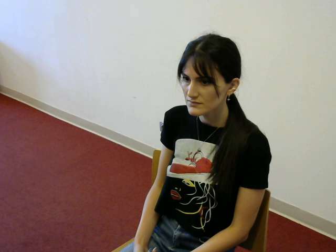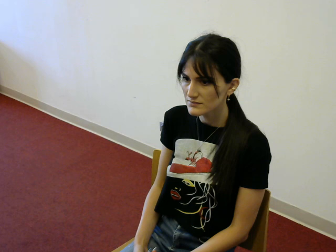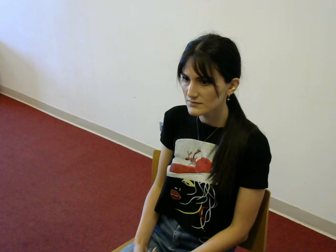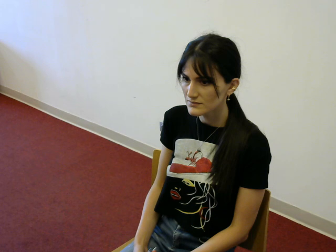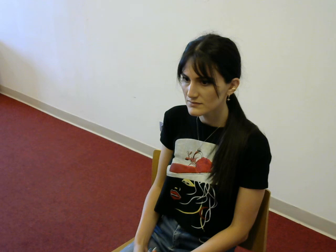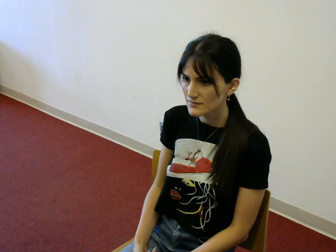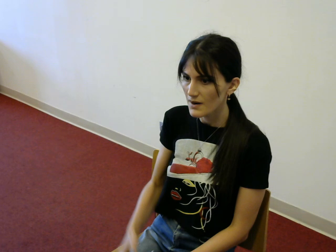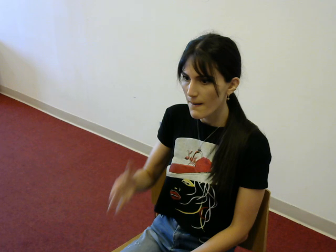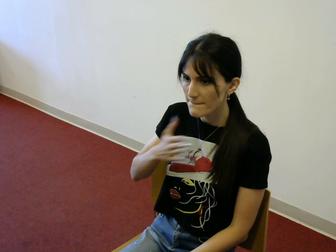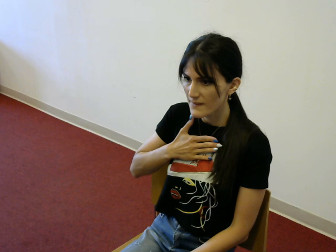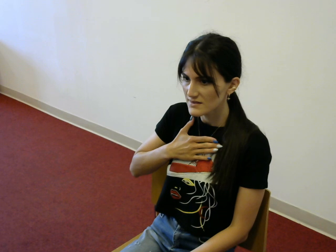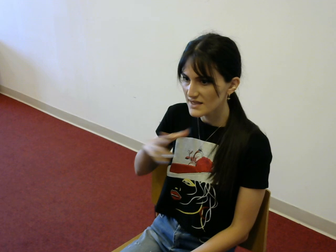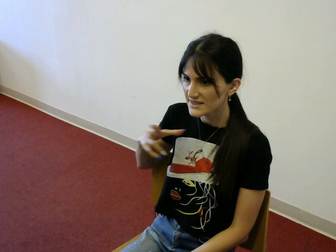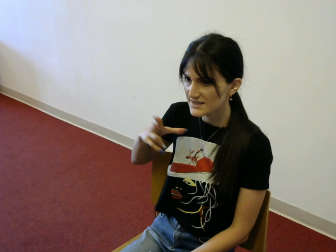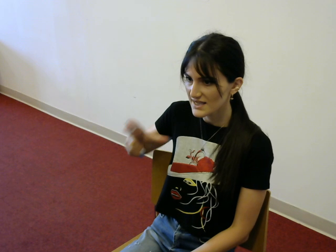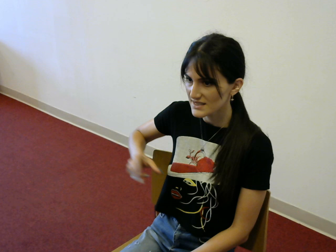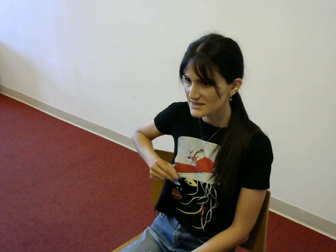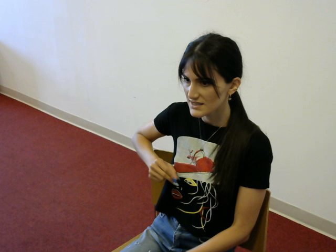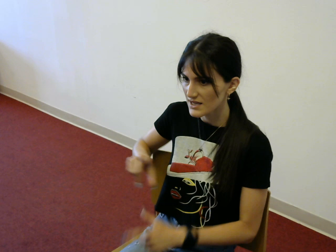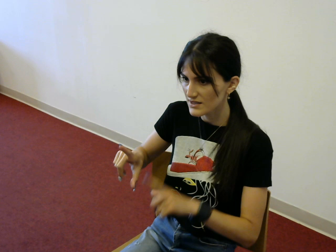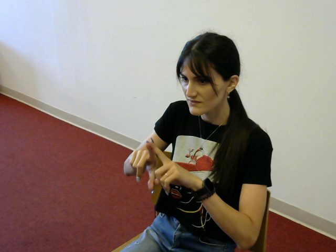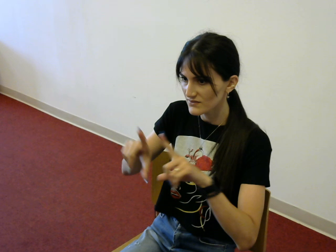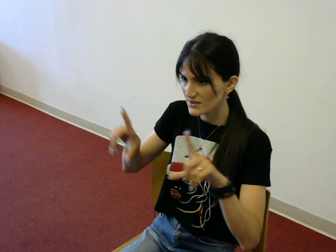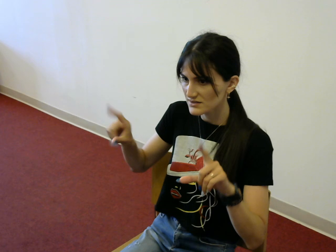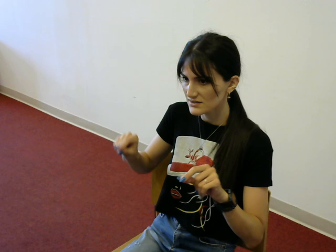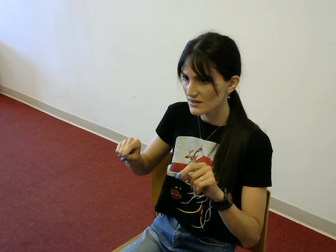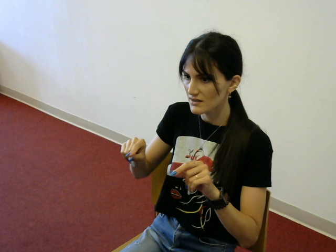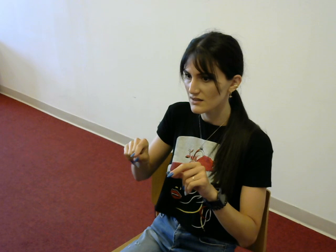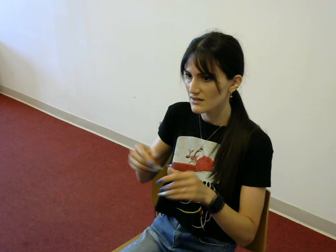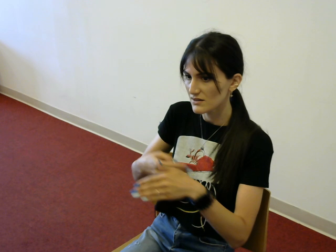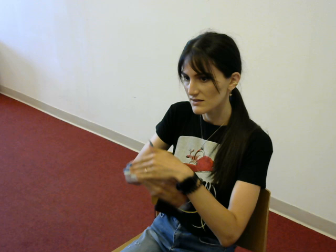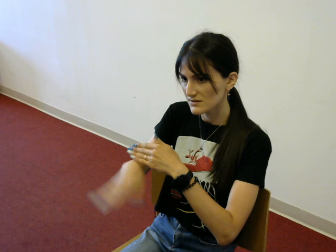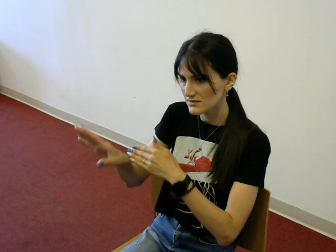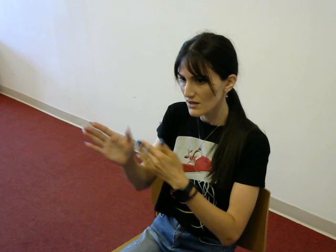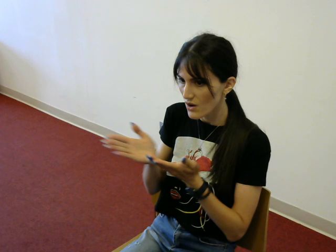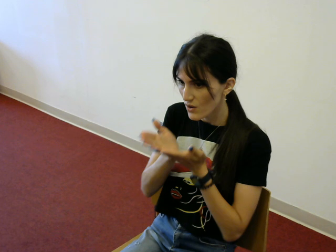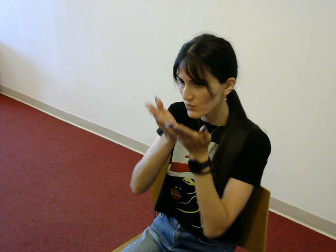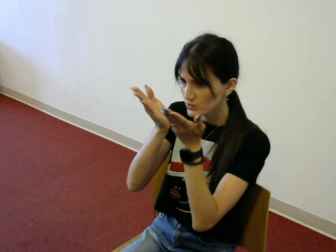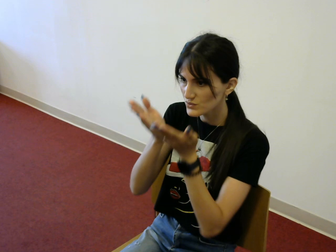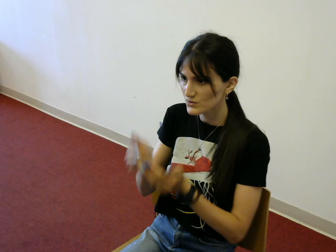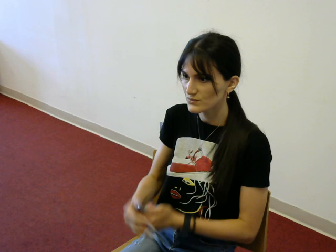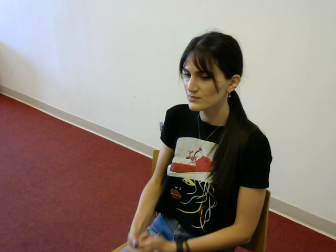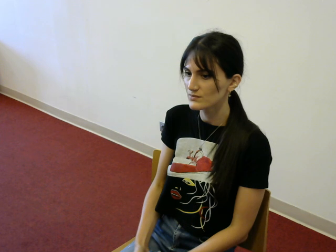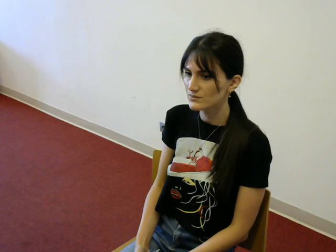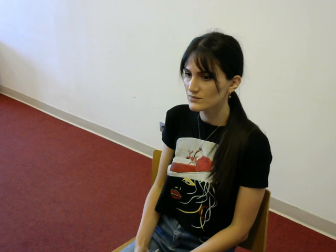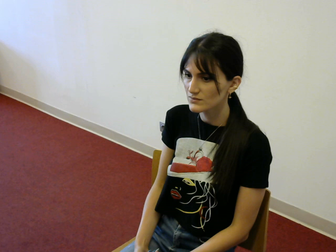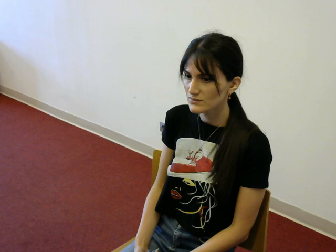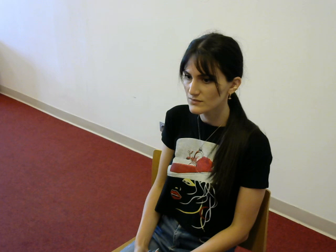Mənim qızım məktəbə gedir, oxuyur